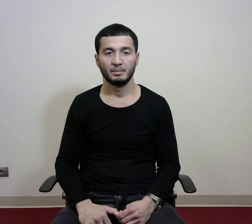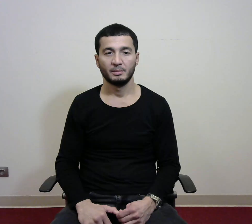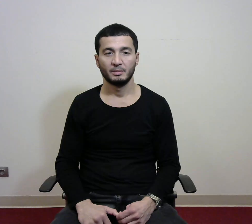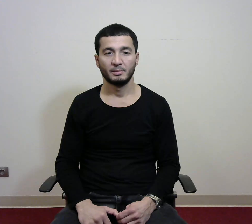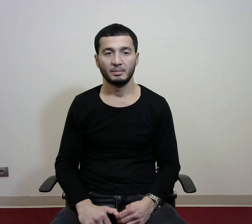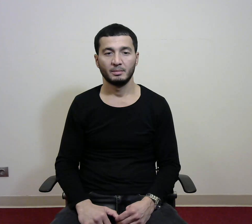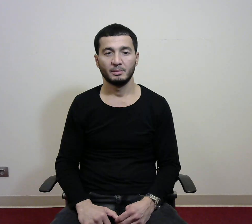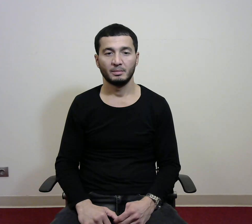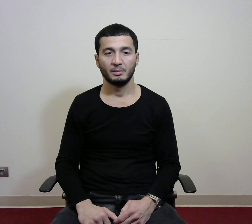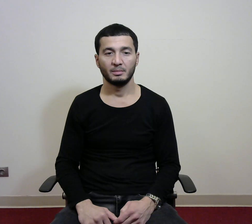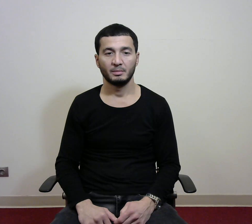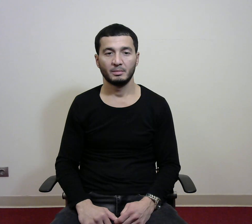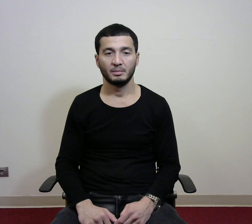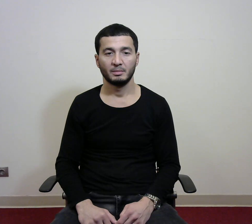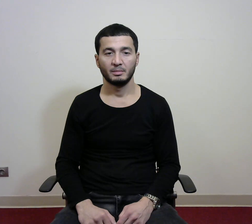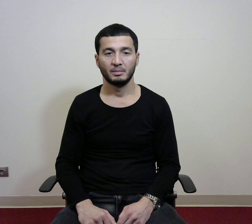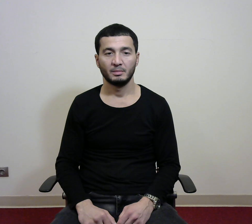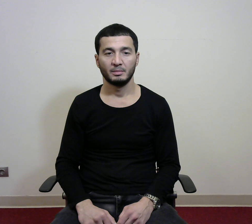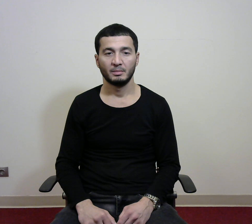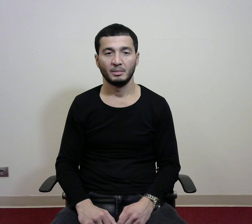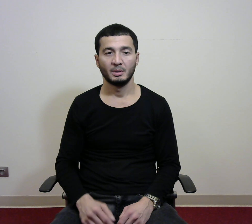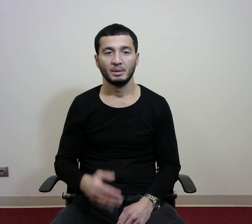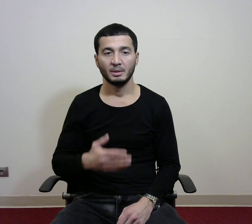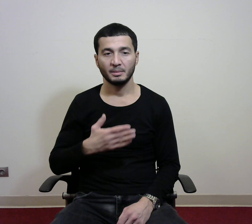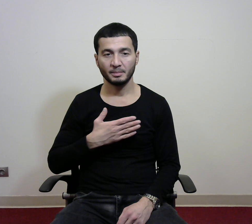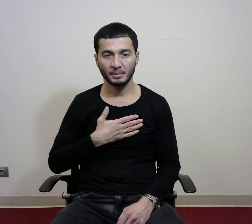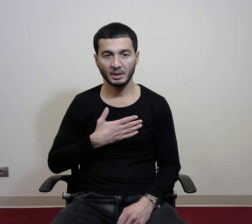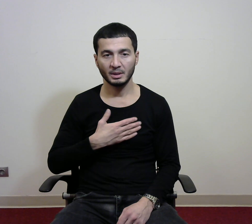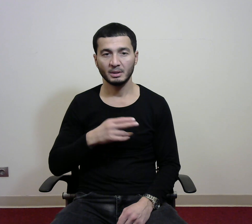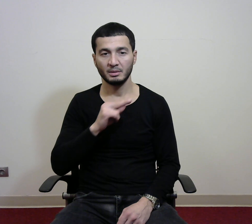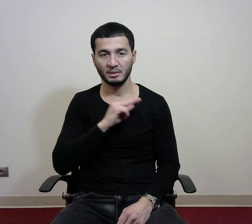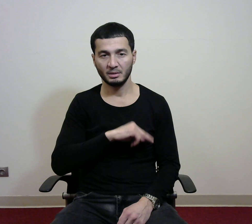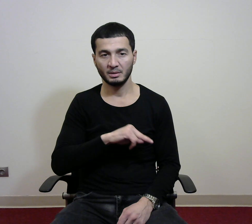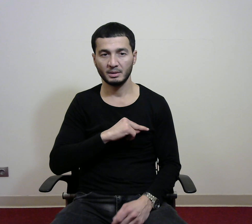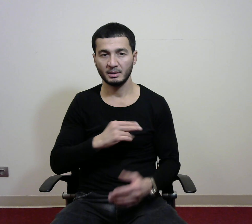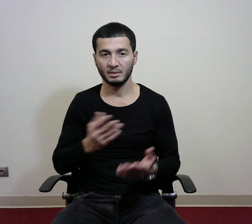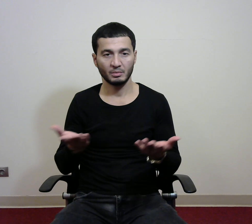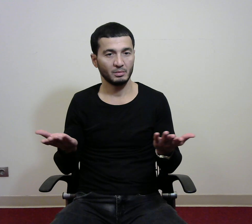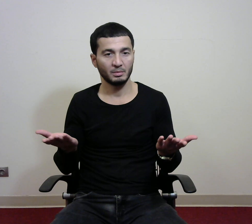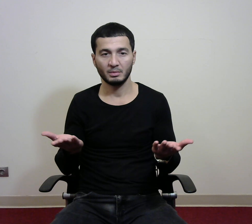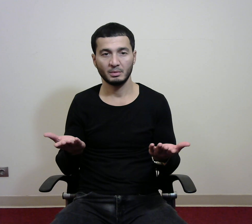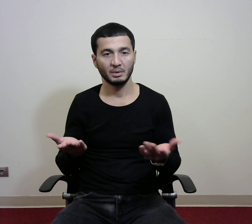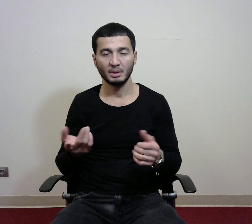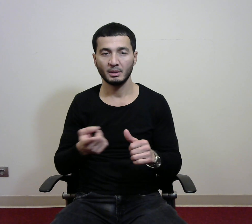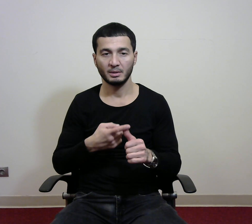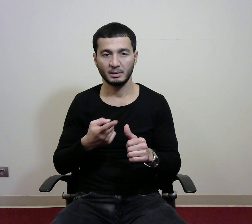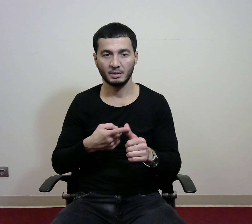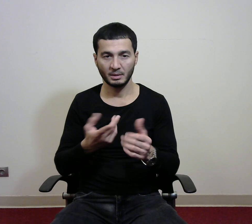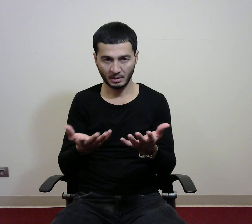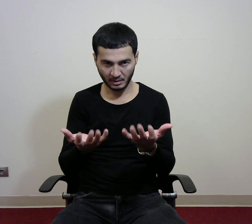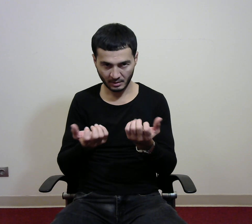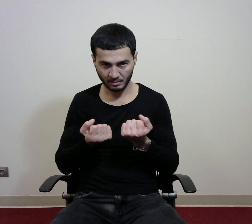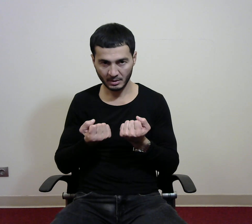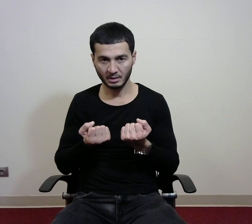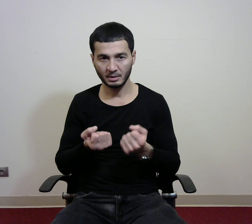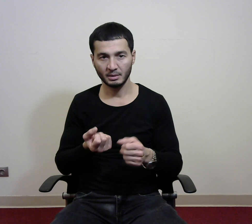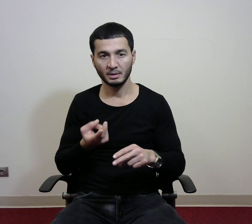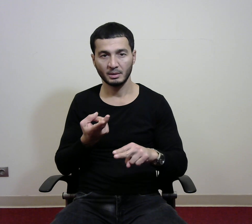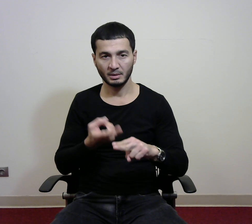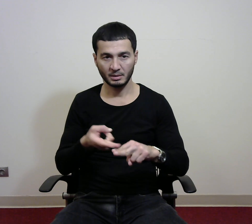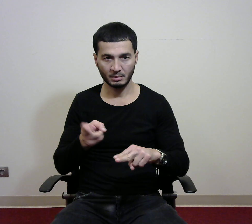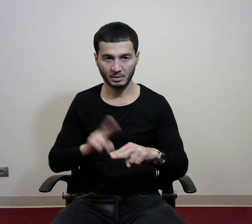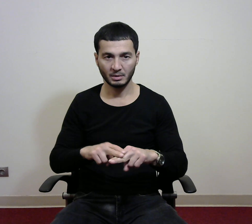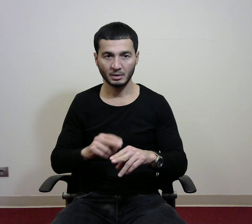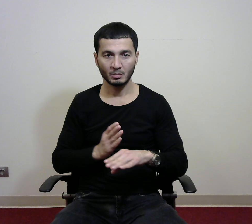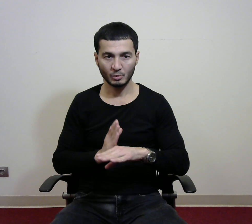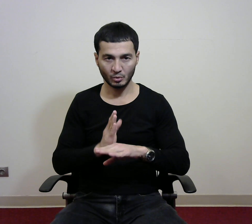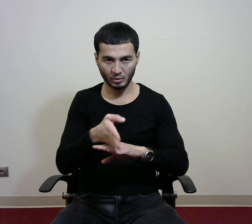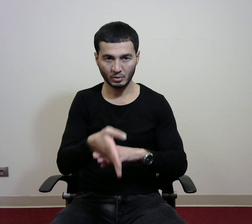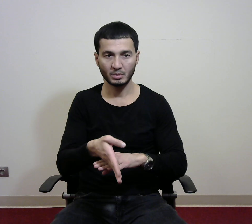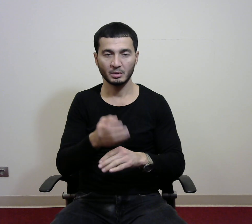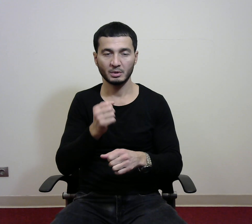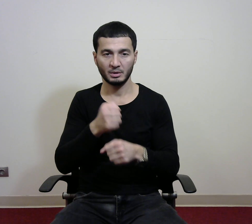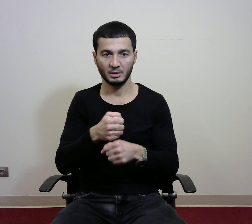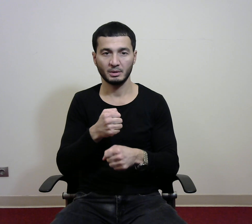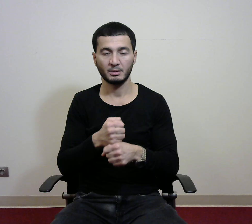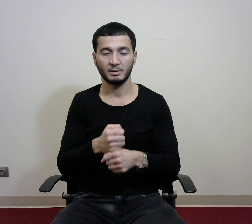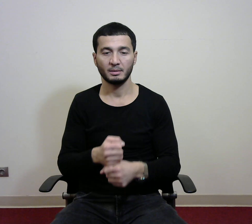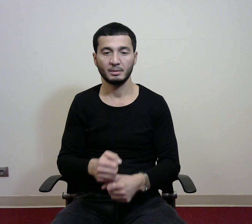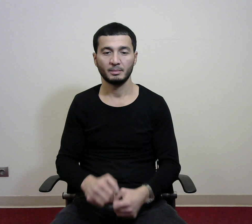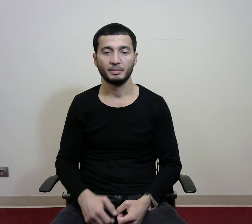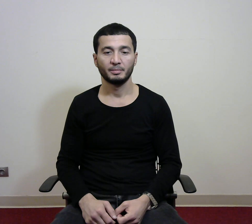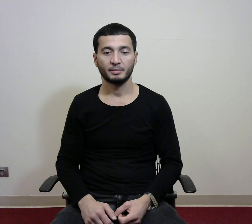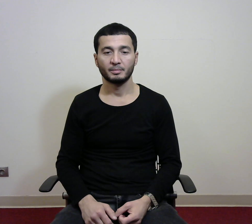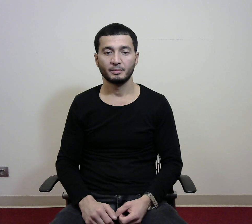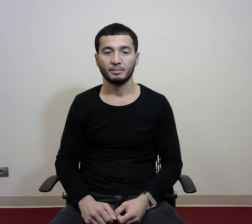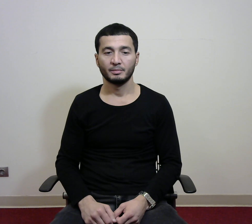Mən işsiz adı almaq üçün müraciət edirəm